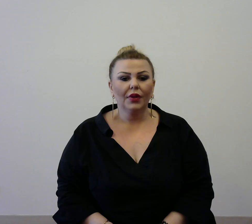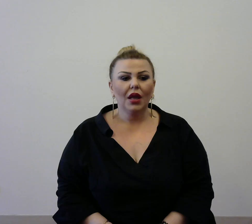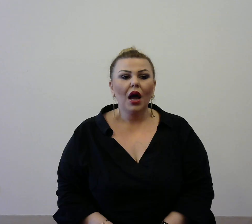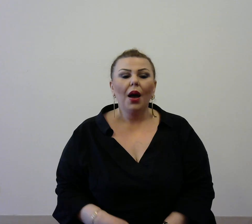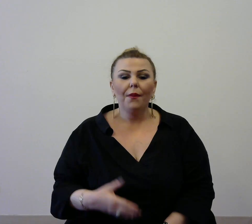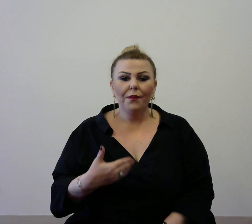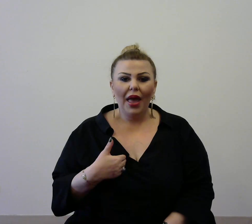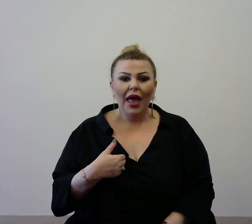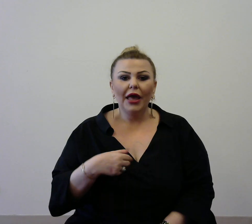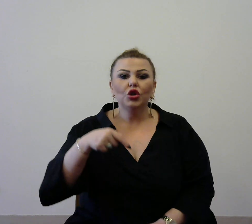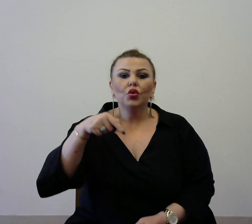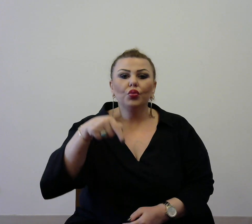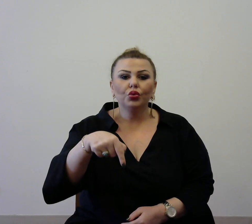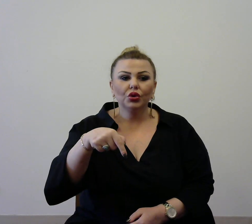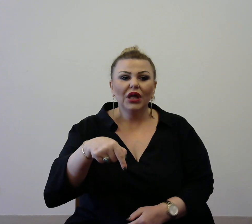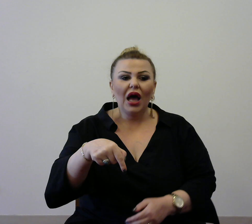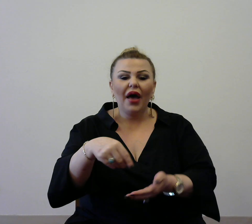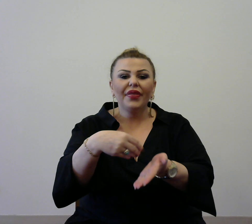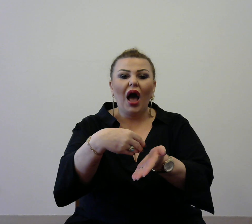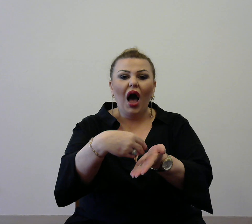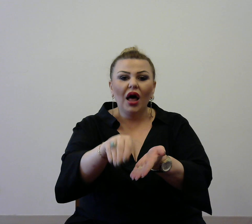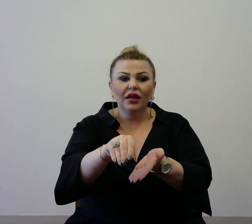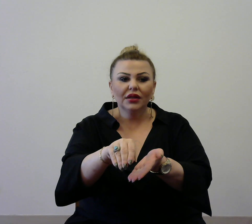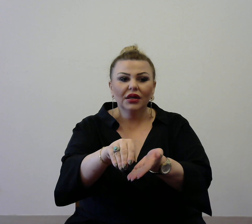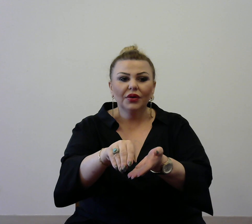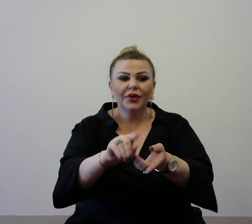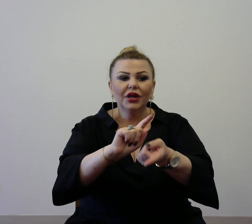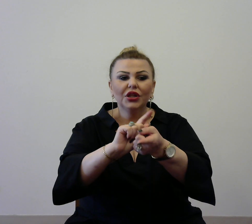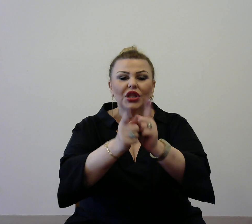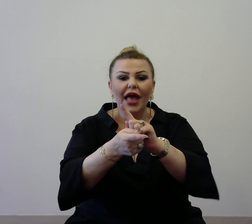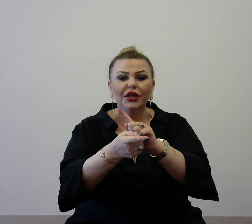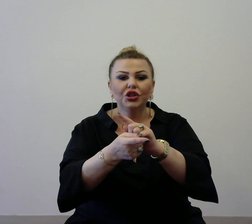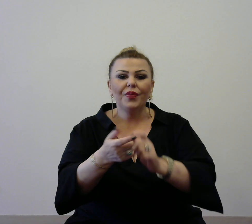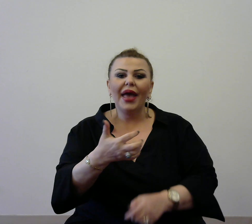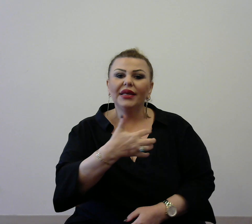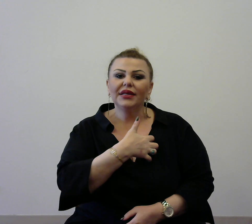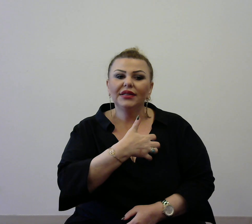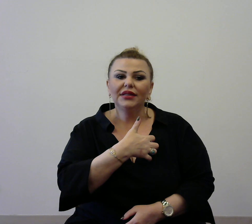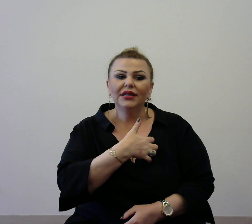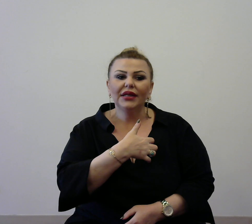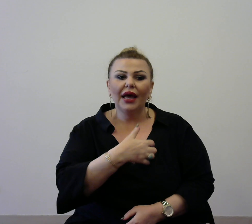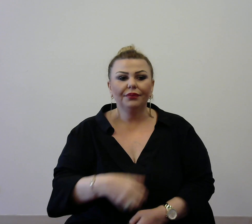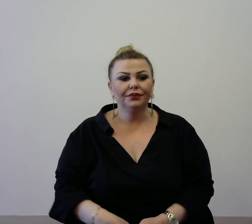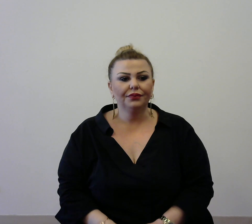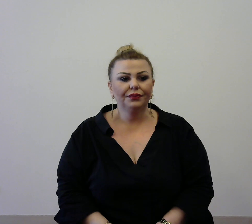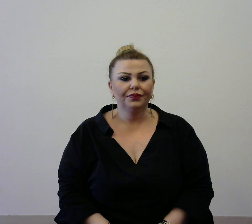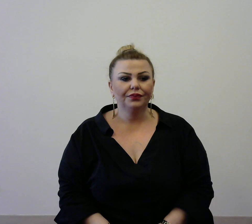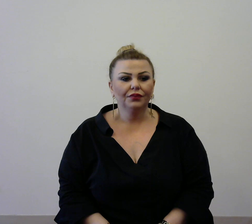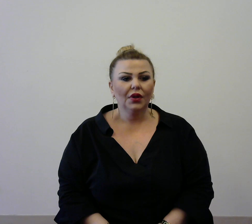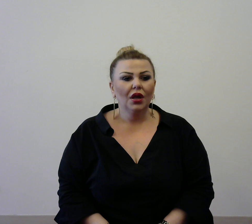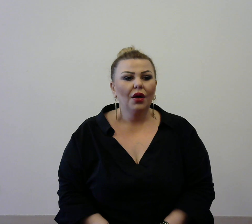Mən buradan aldıqlarımı dəyişmək istəyirəm